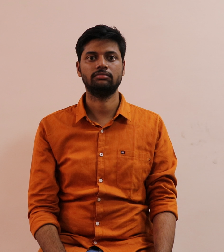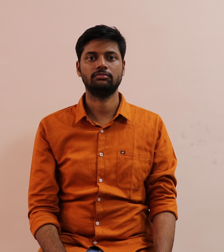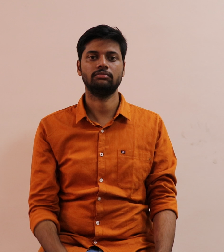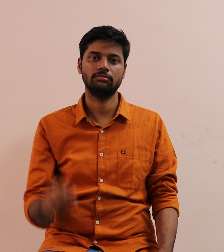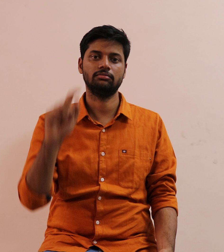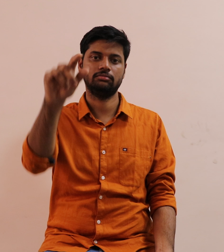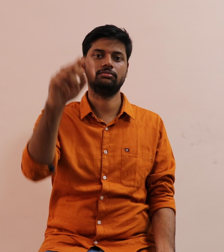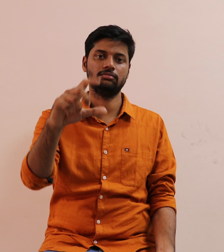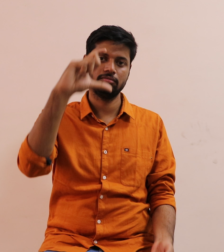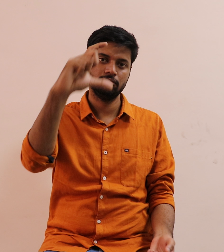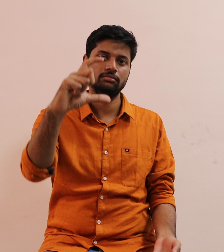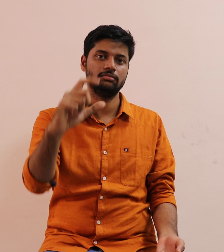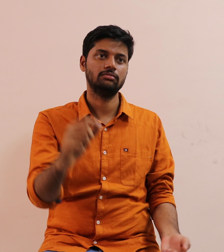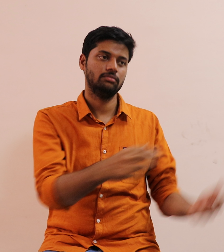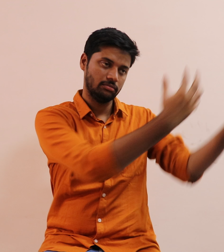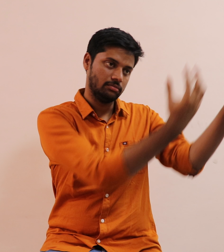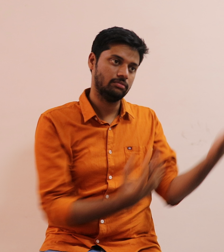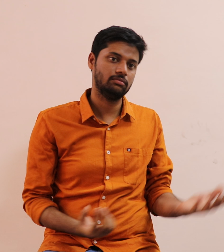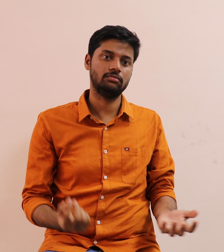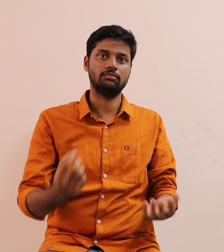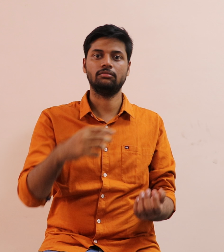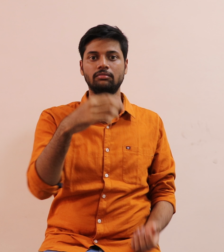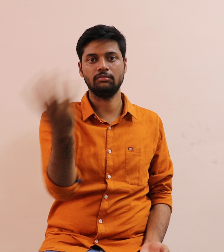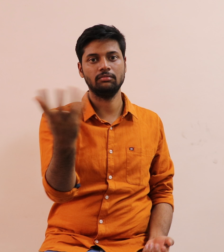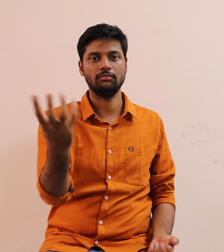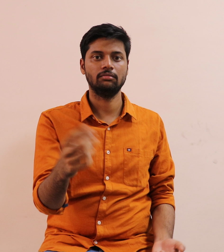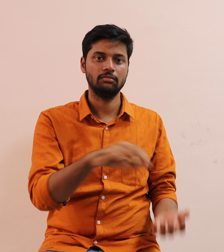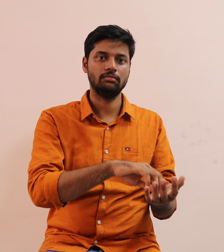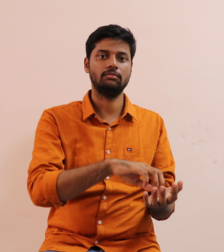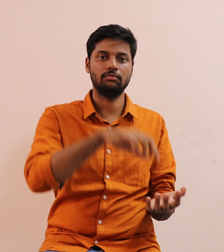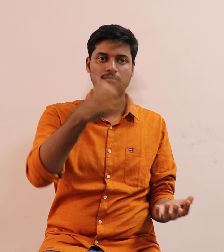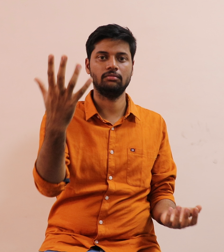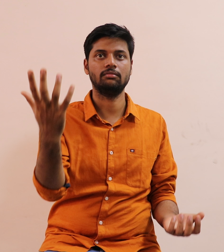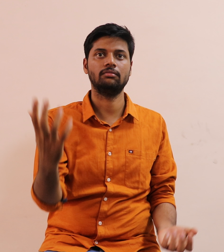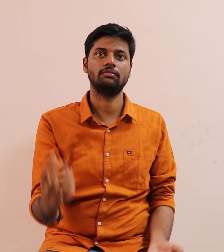which collegeschool are you from